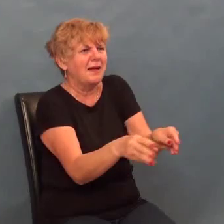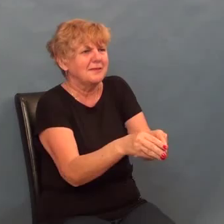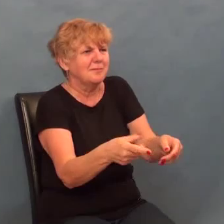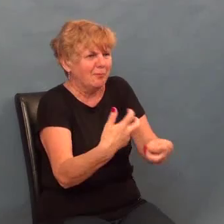To byłby problem.